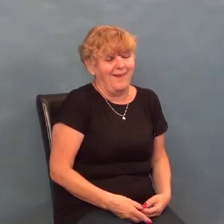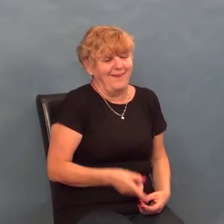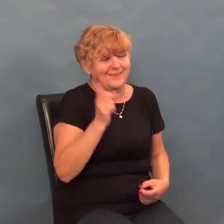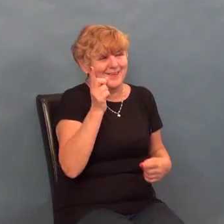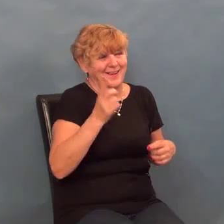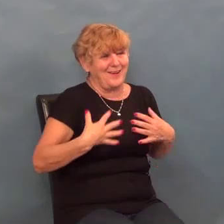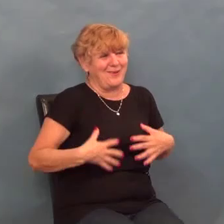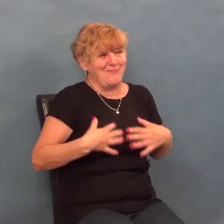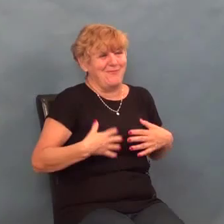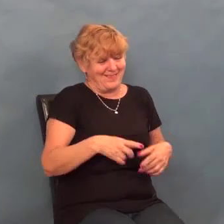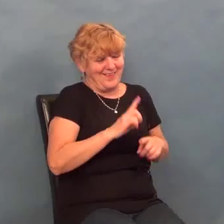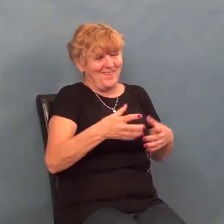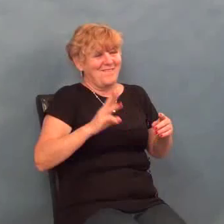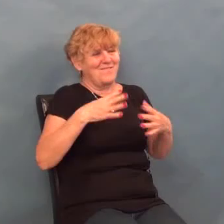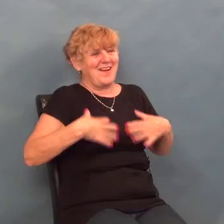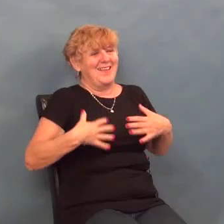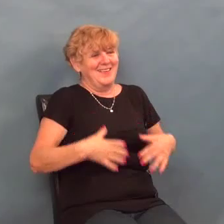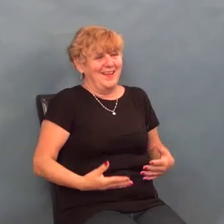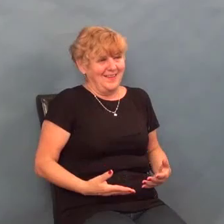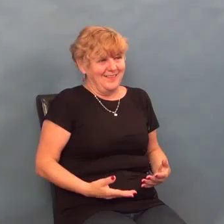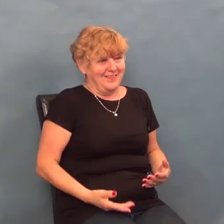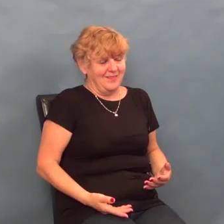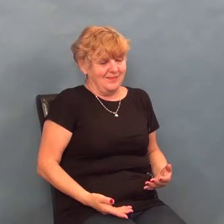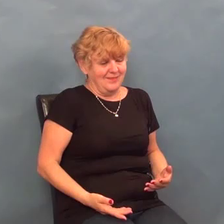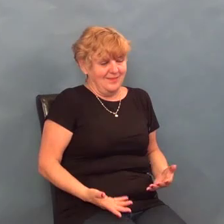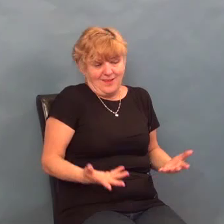Zakaz kąpieli w wannie.